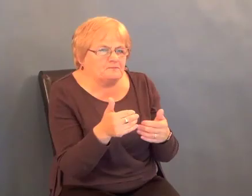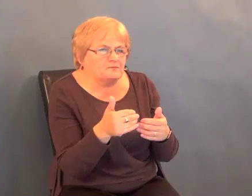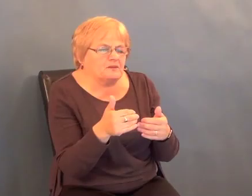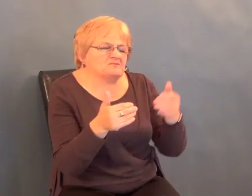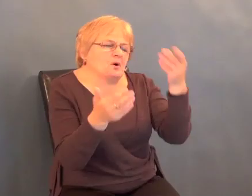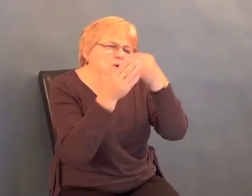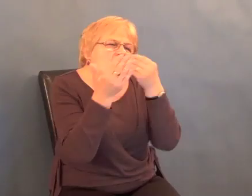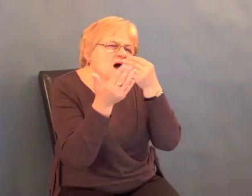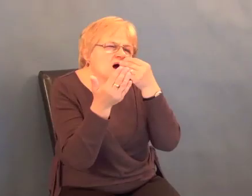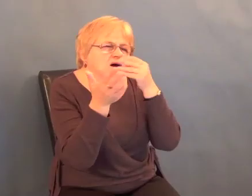Kupisz jakieś jedzenie, ciastka.